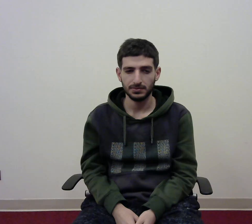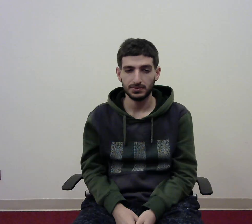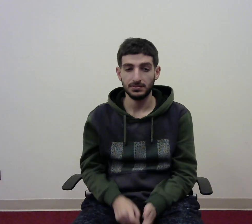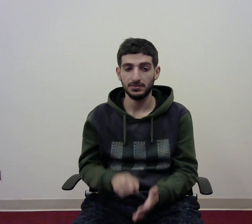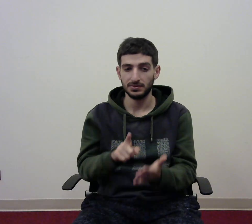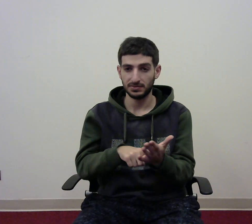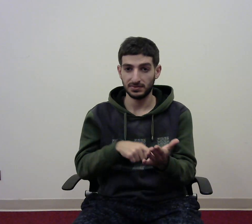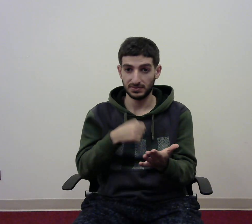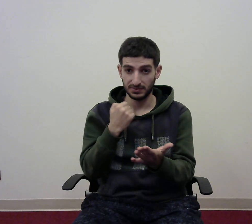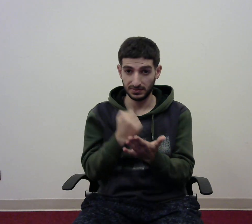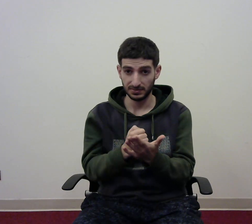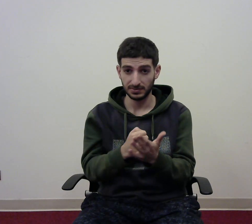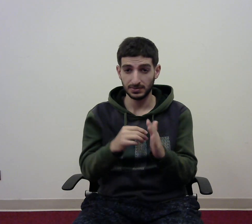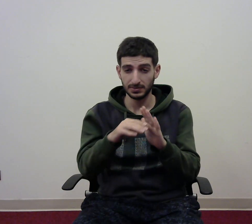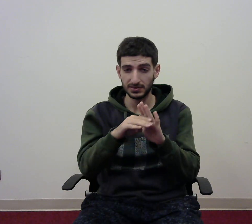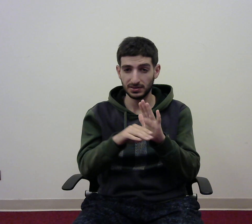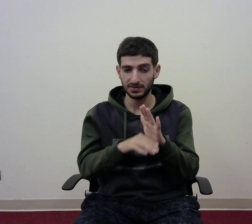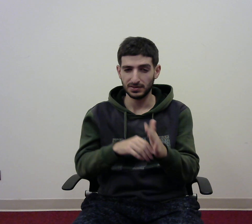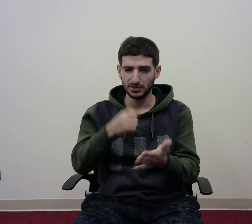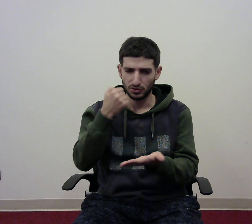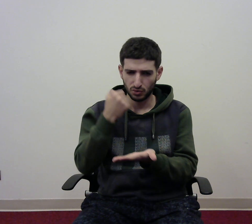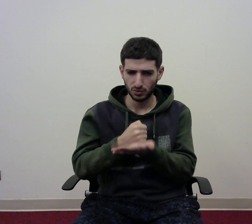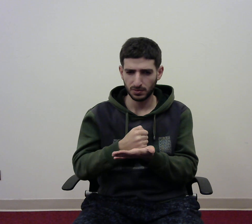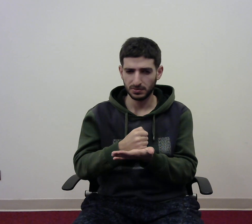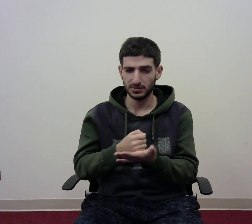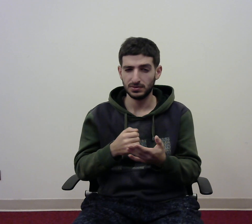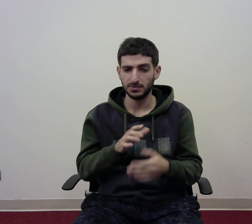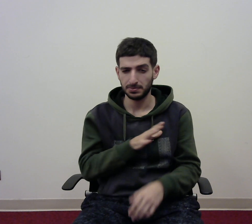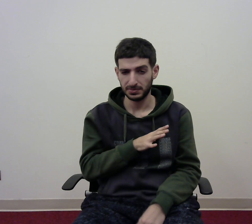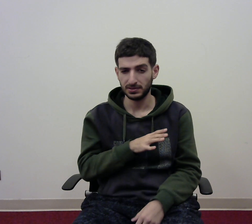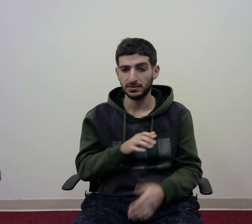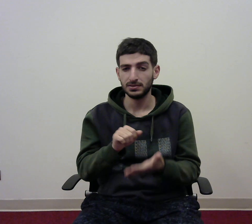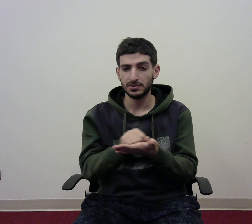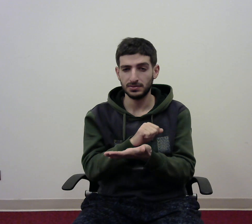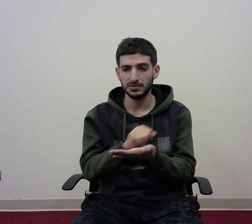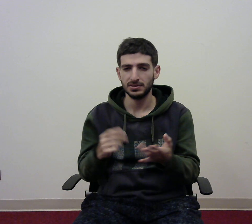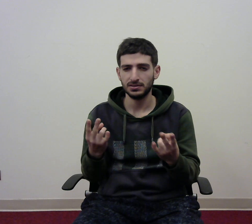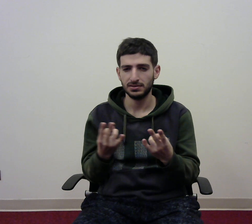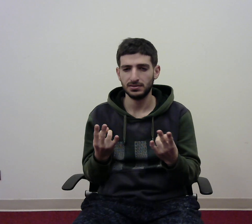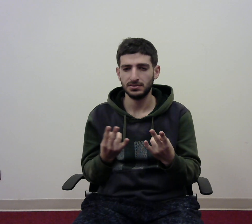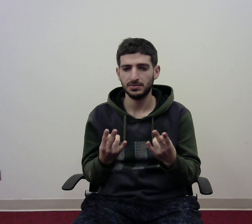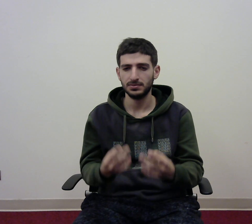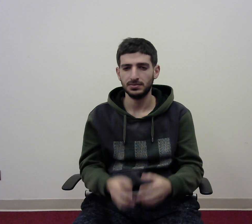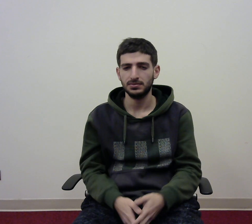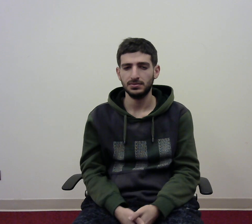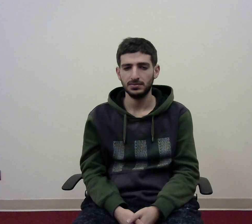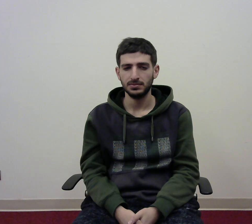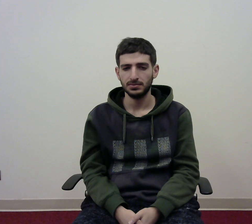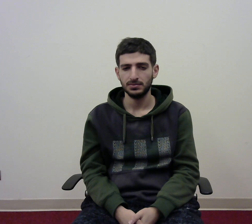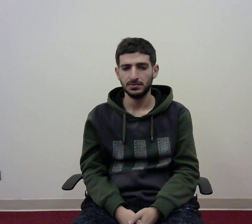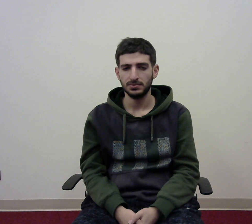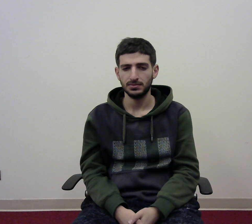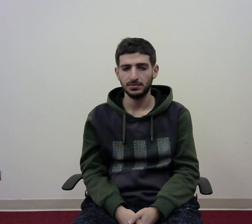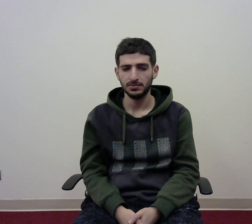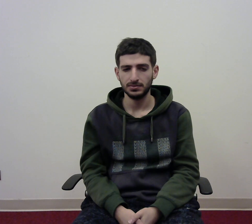Notarial qaydada təsdiq olunmuş sənədlər lazımdır